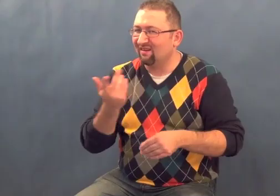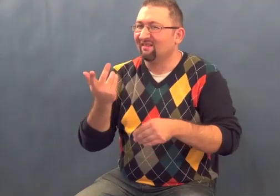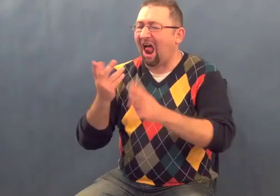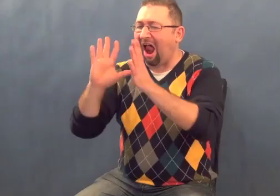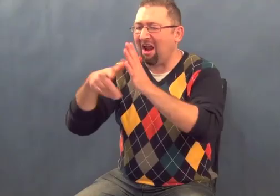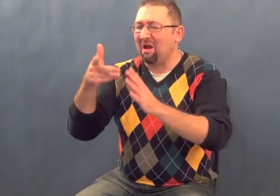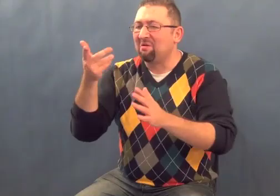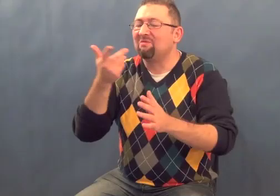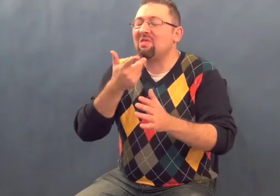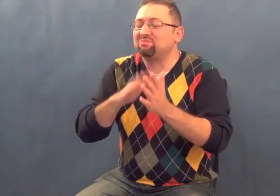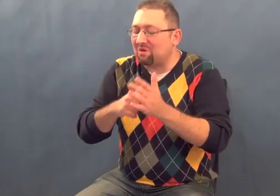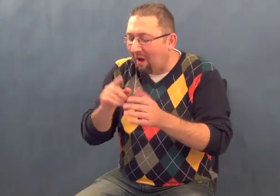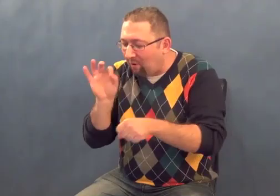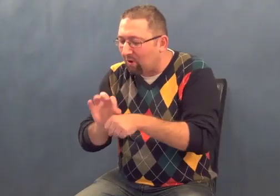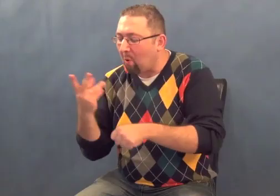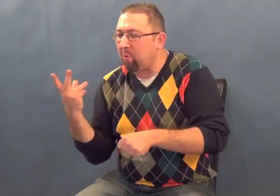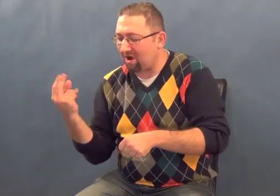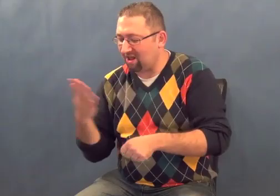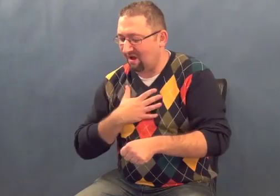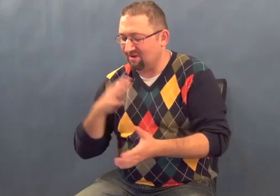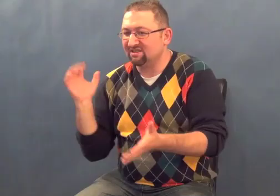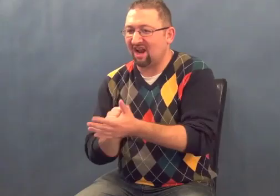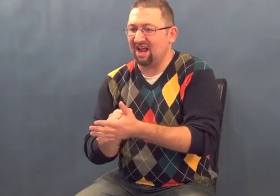Ale, na przykład, akurat weekend mam zajęty.